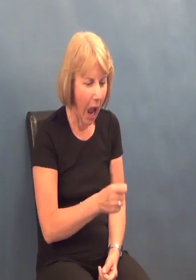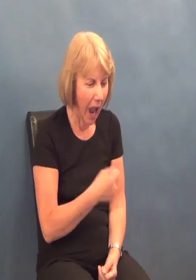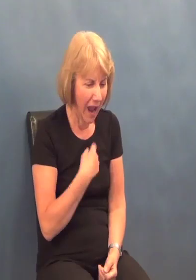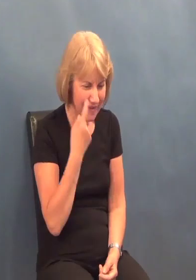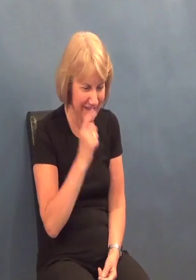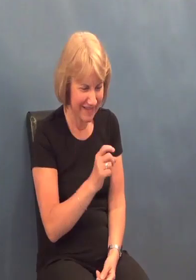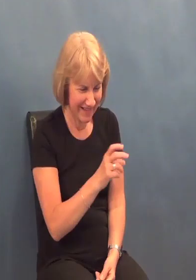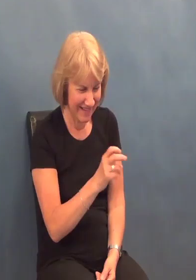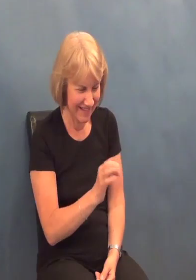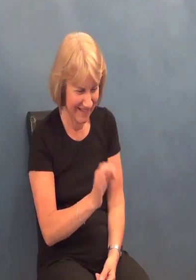Aaa, cymbałki, nie zauważyłam tego.